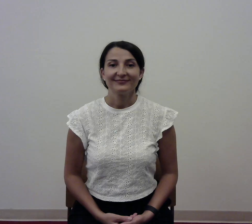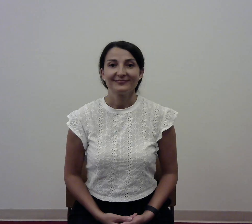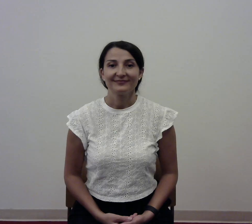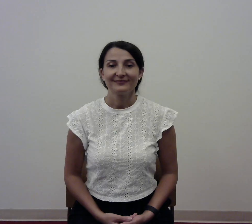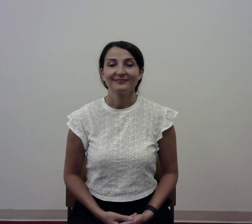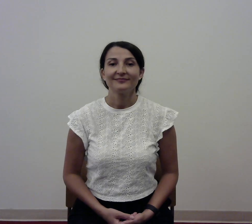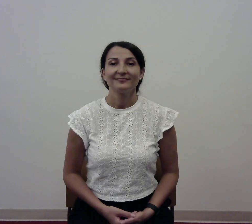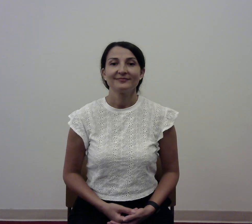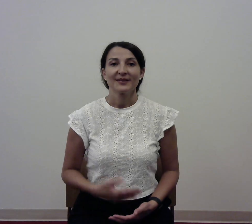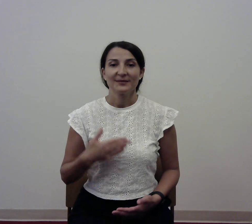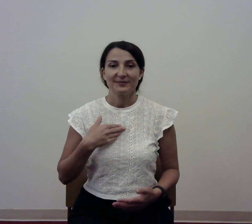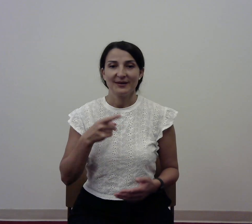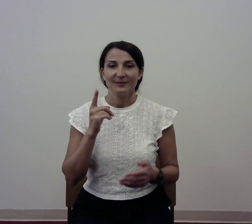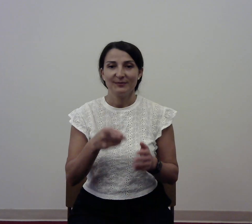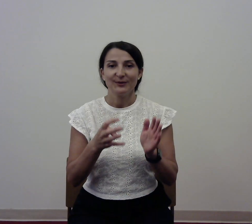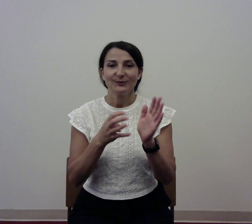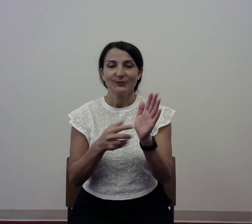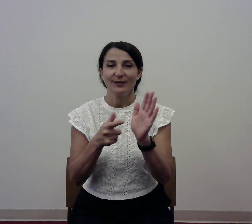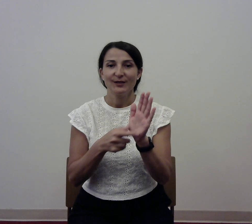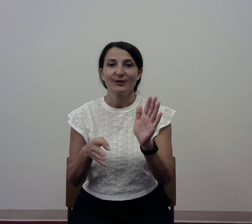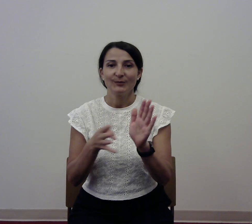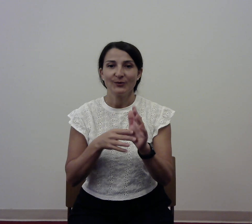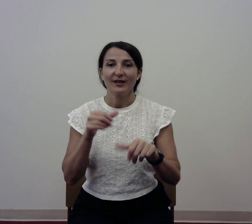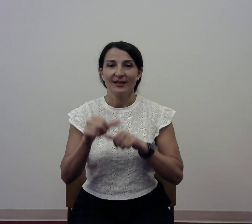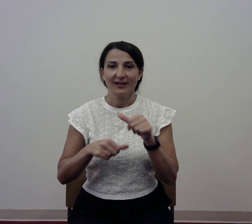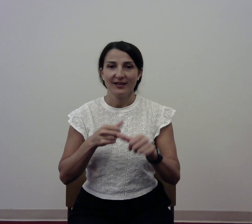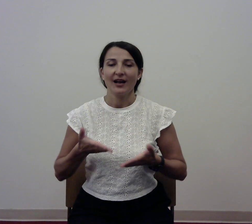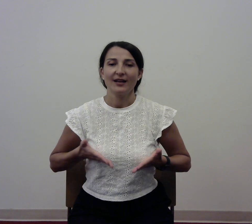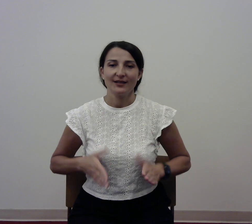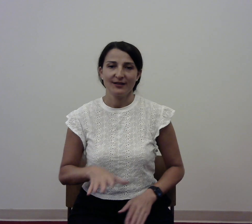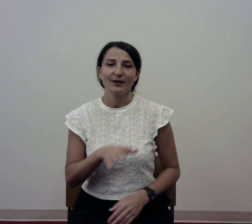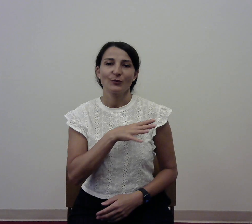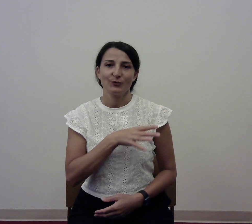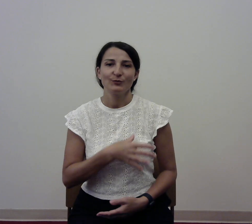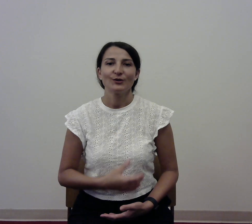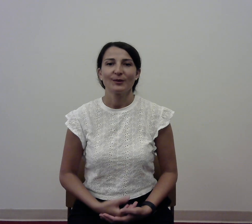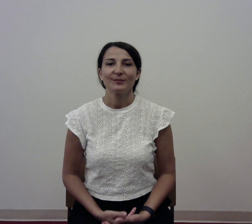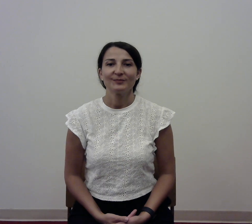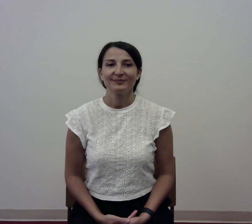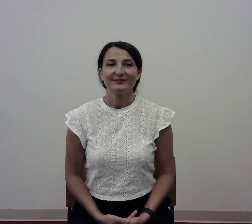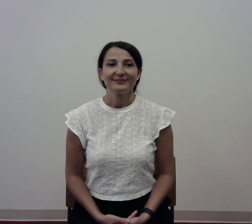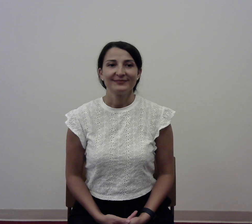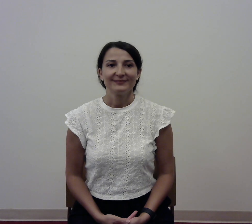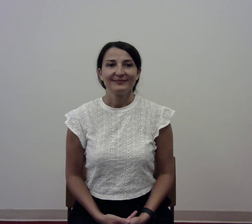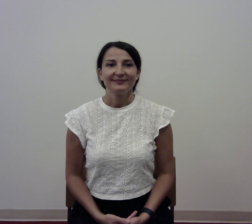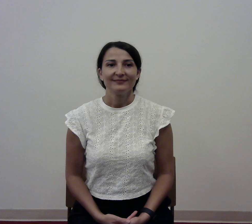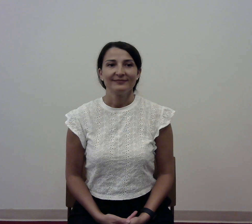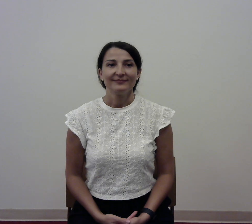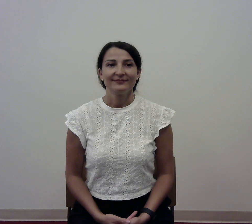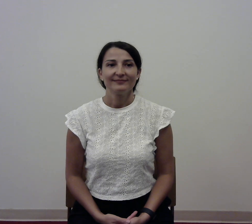Mən 1979-cu ildə anadan olmuşam